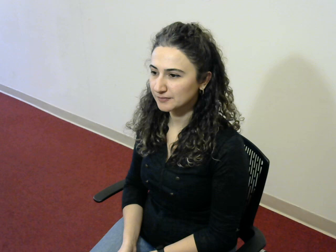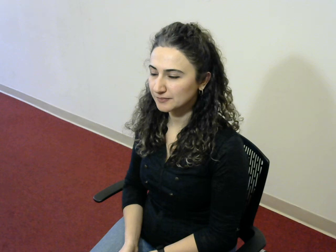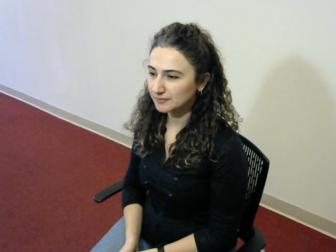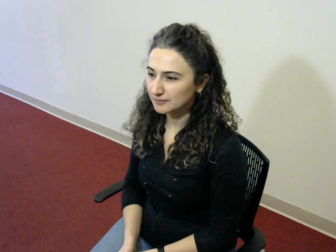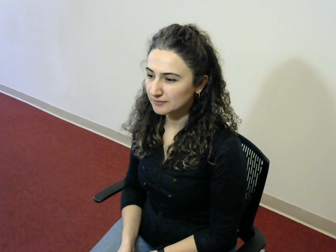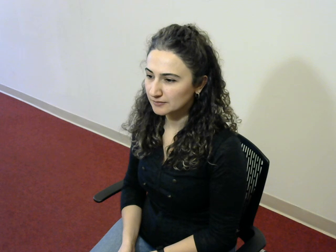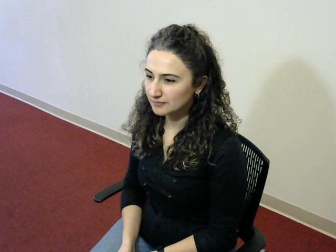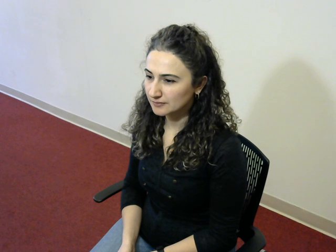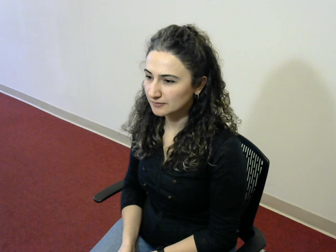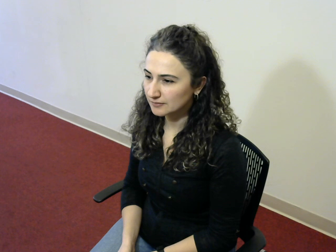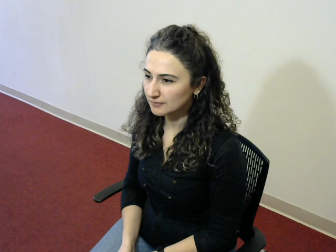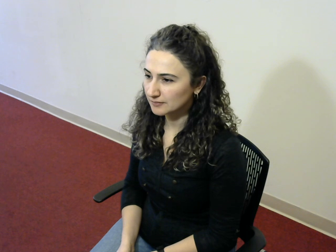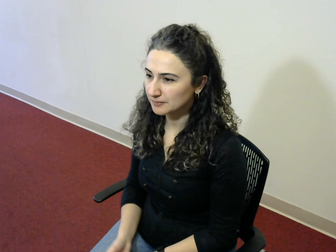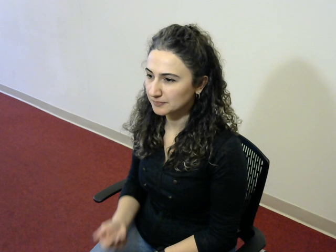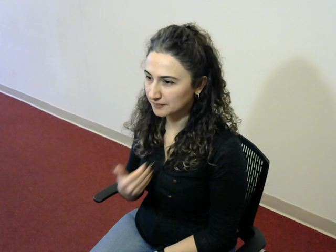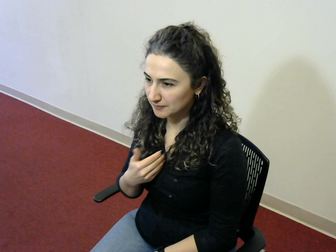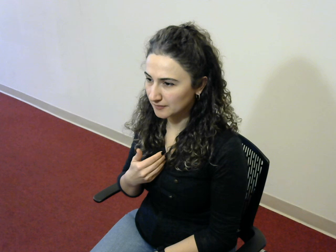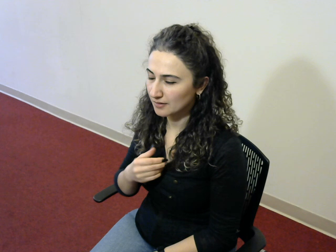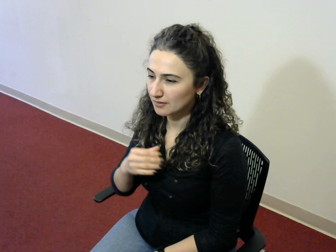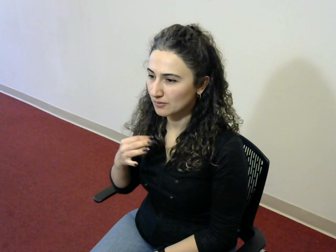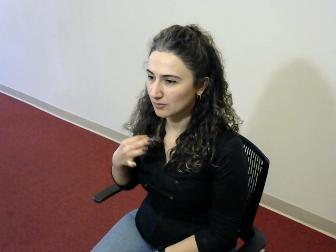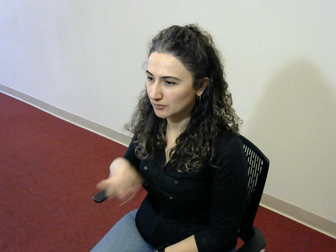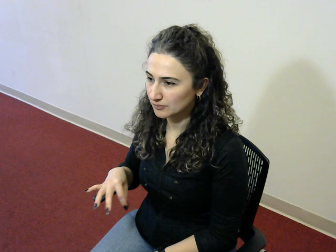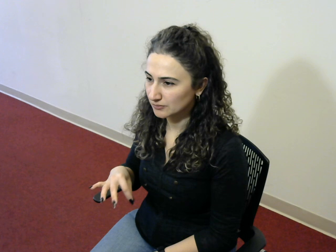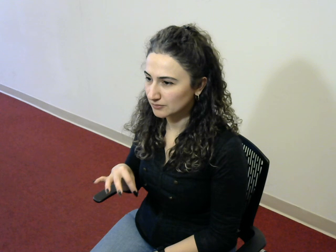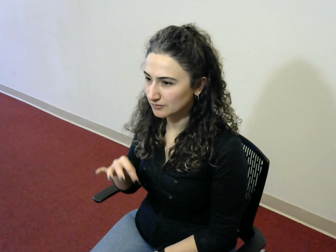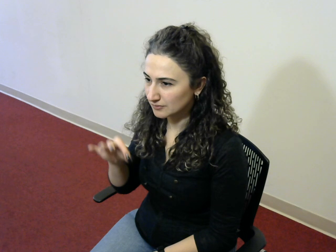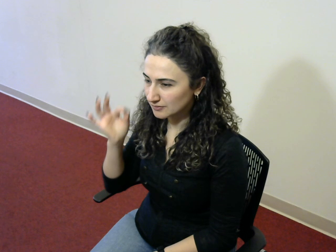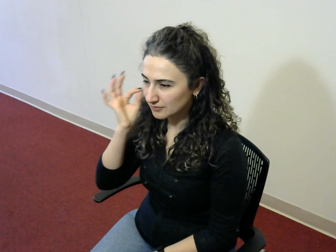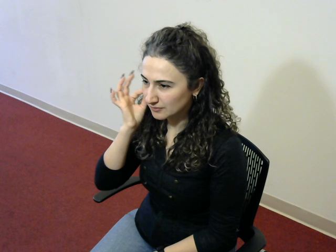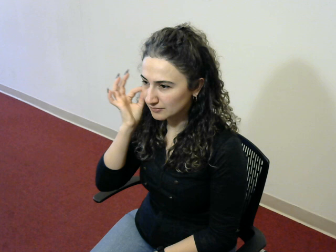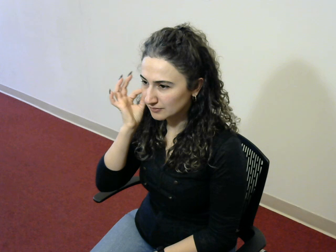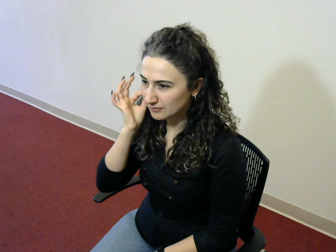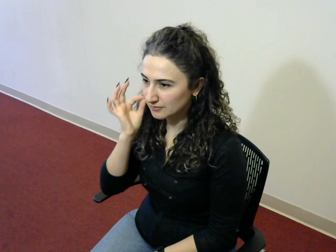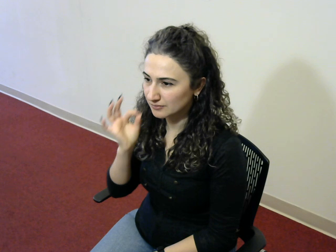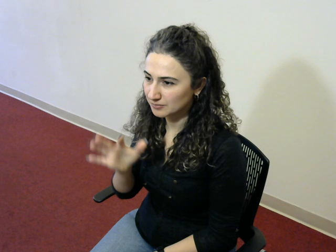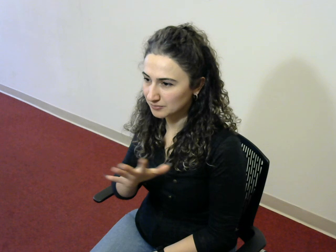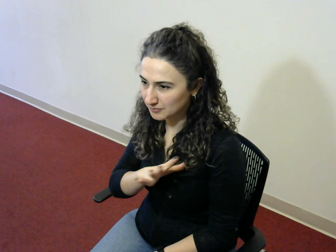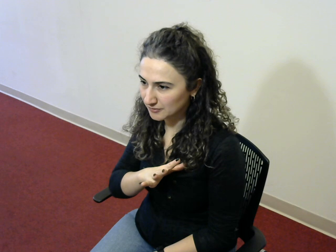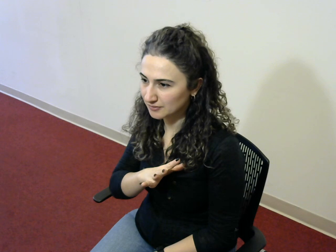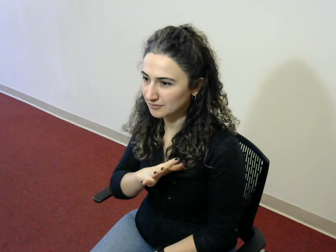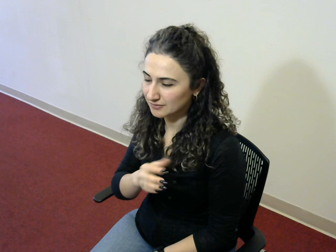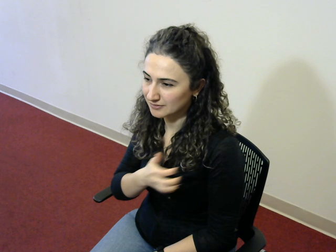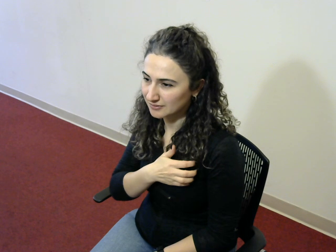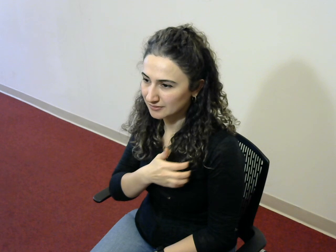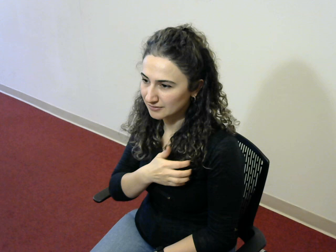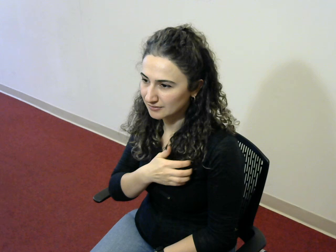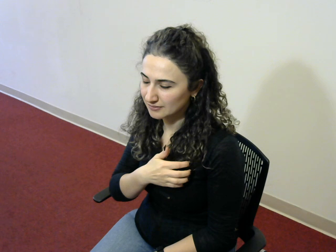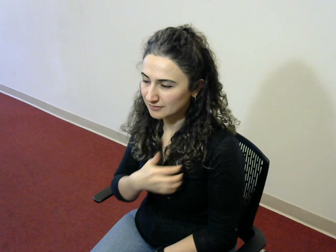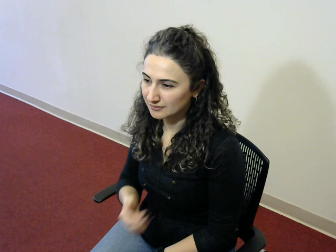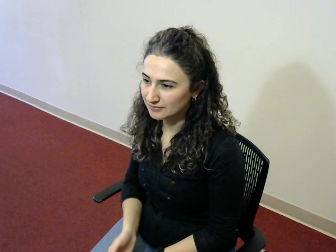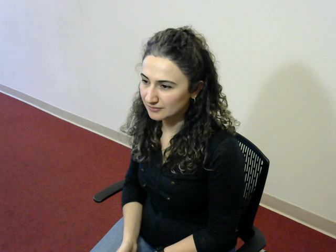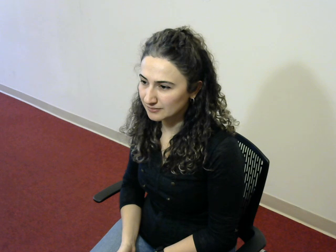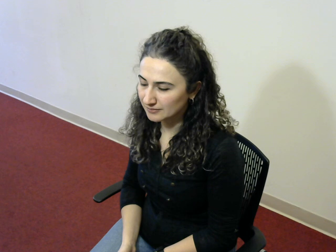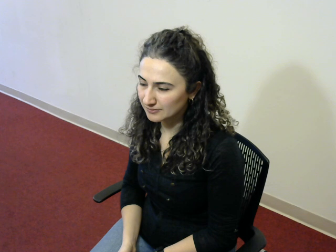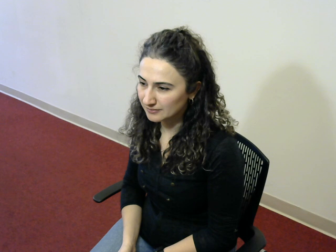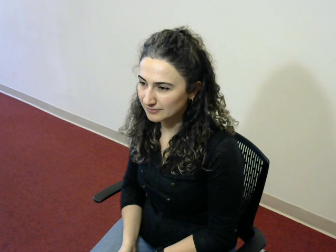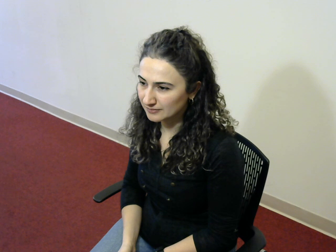Mənim oğlum həkim olmaq istəyir